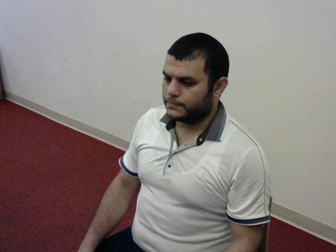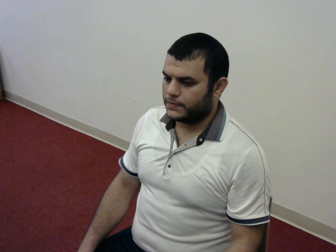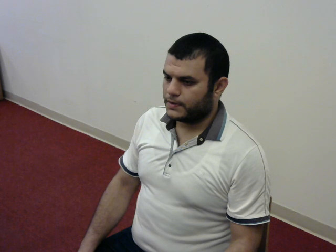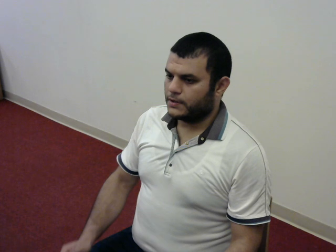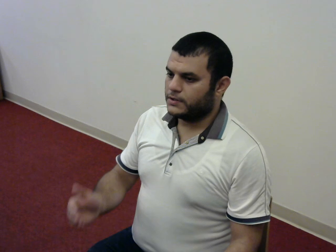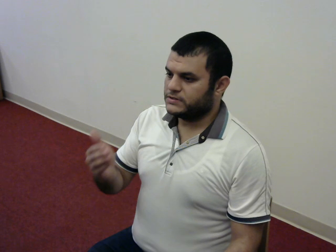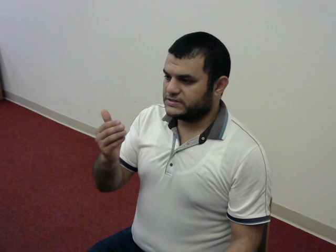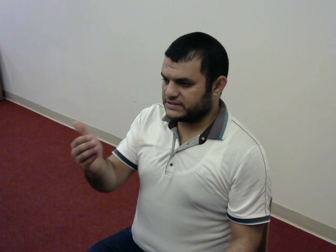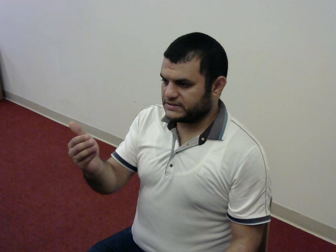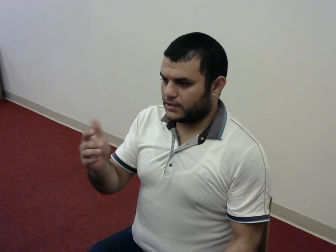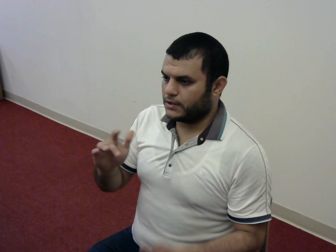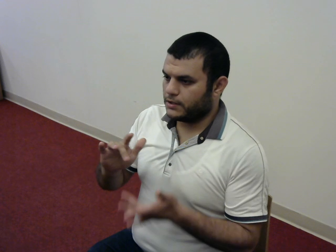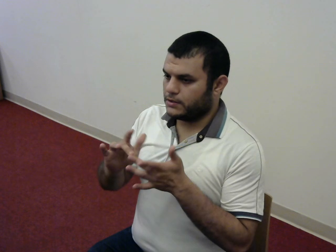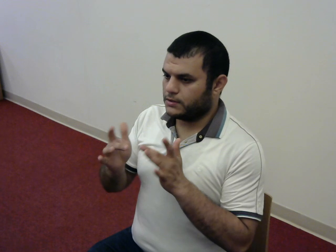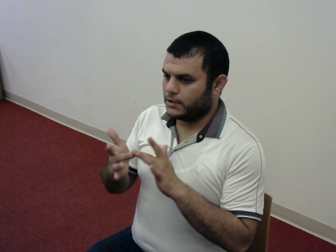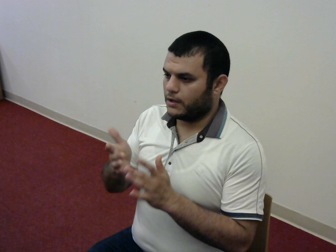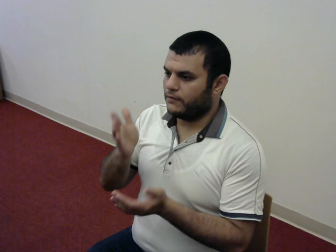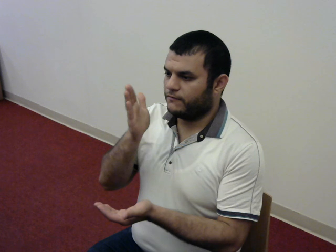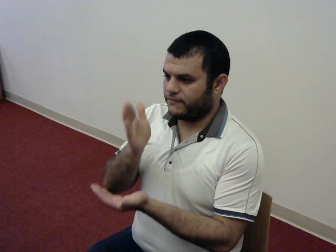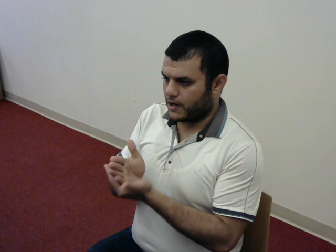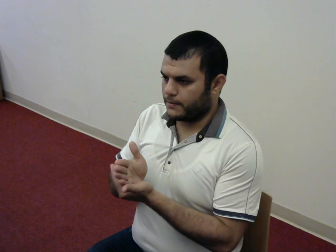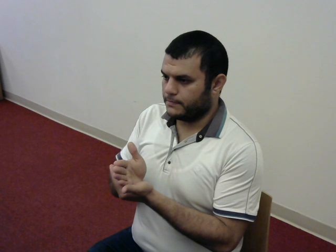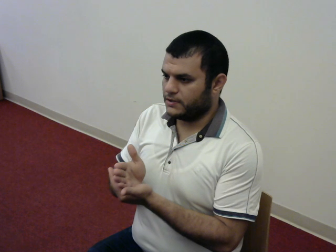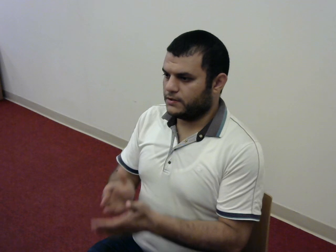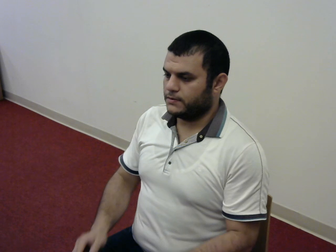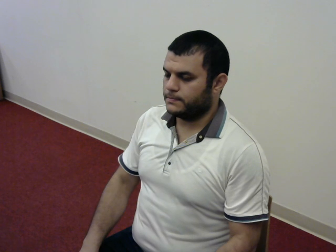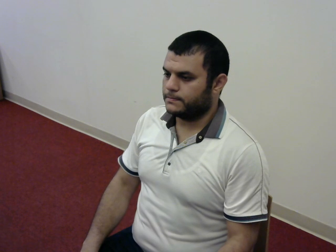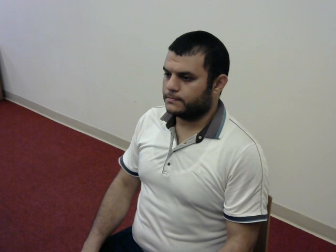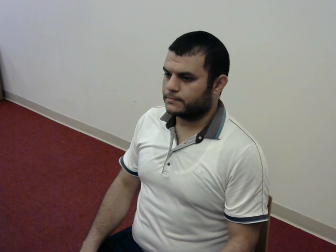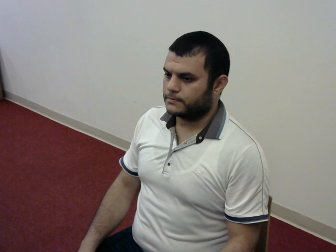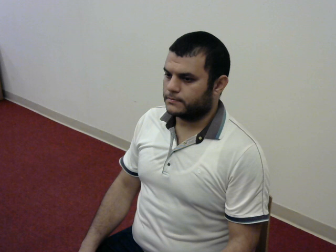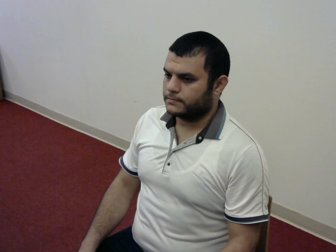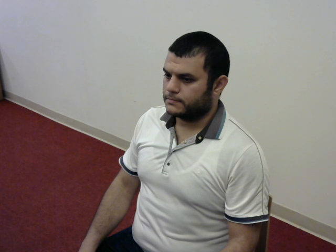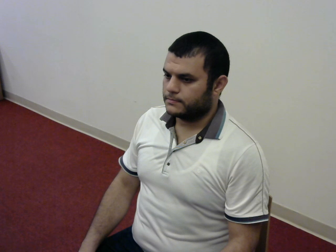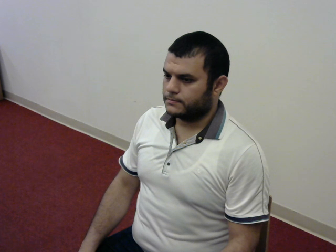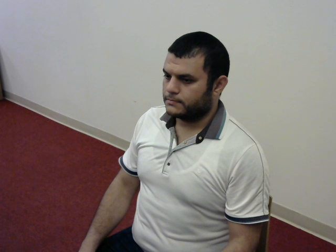Sizdə internet varmı?